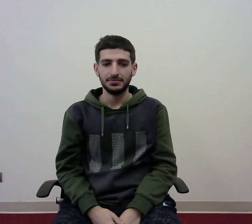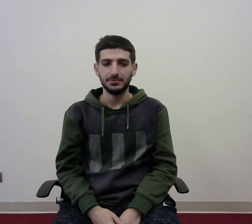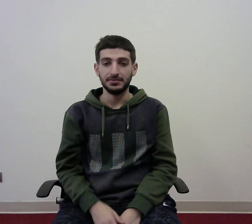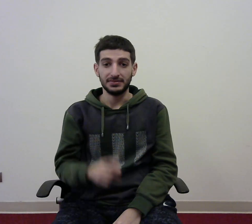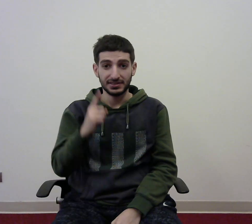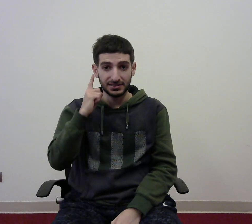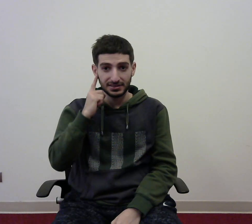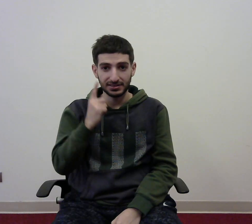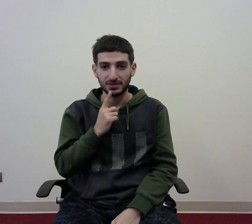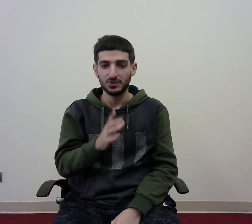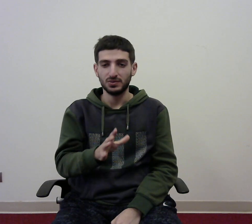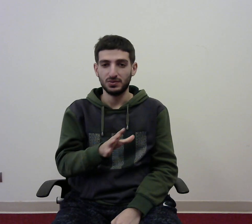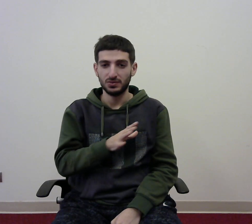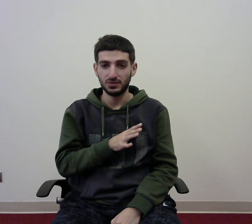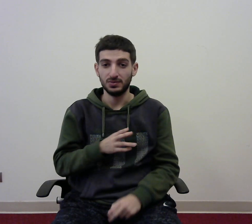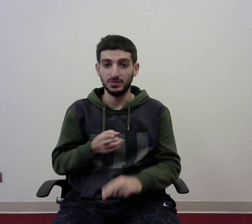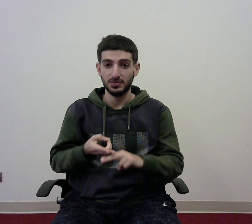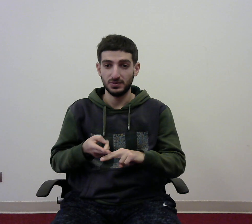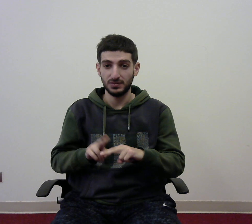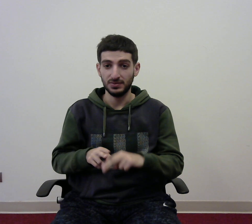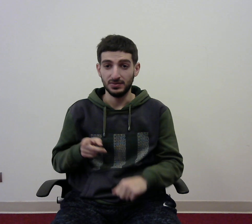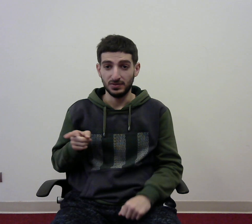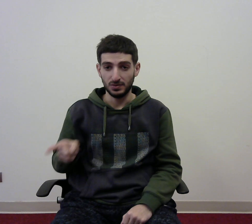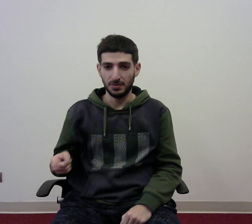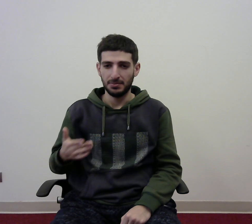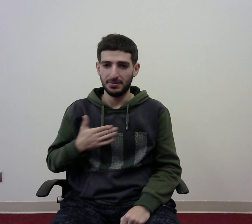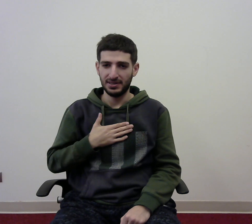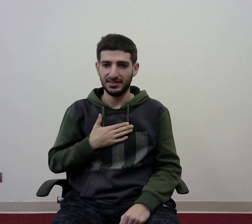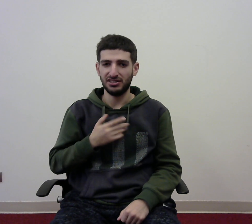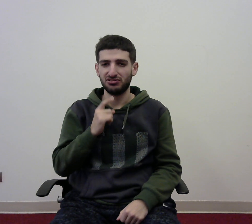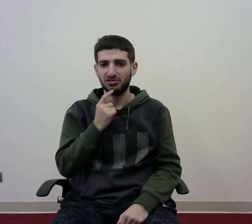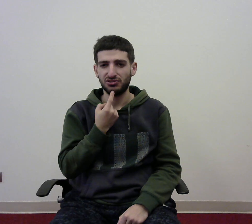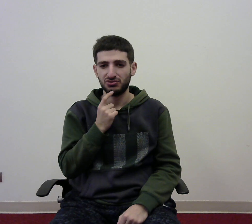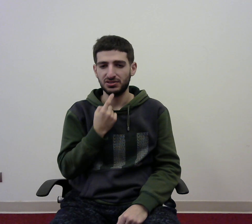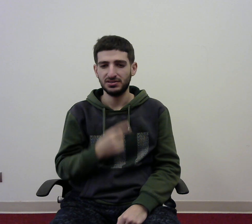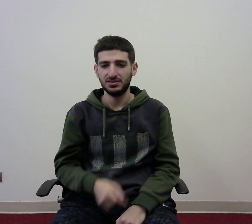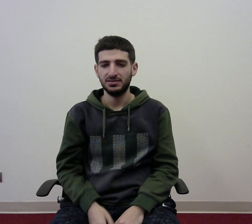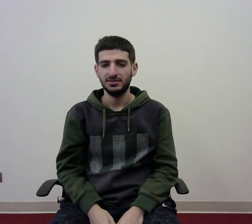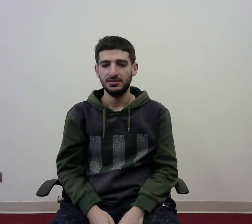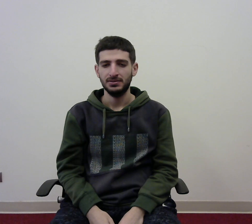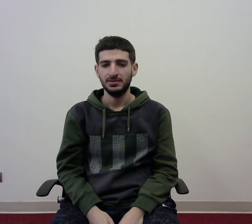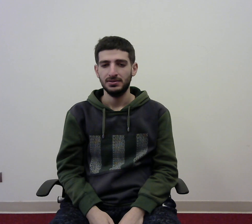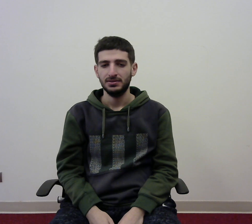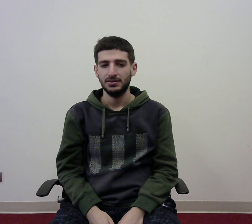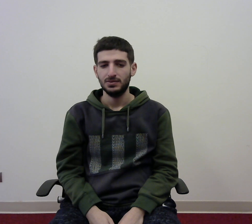Eşitmə məhdudiyyəti olduğuna görə bu mənə çətindir